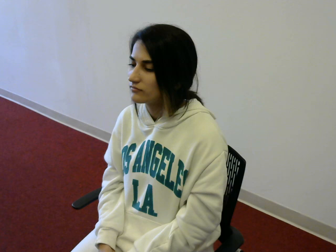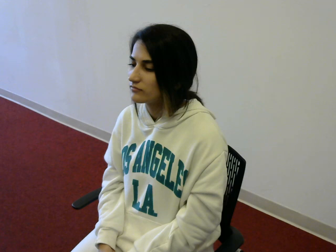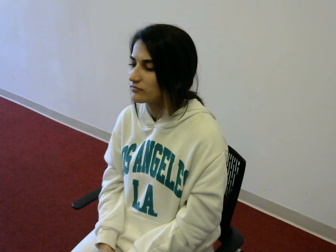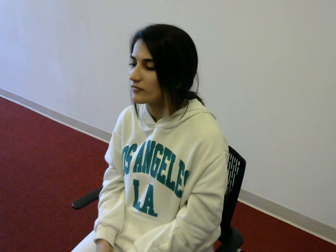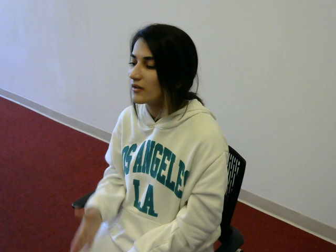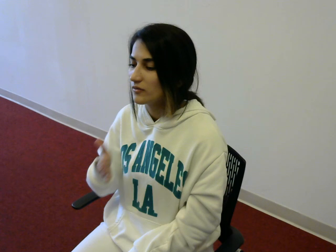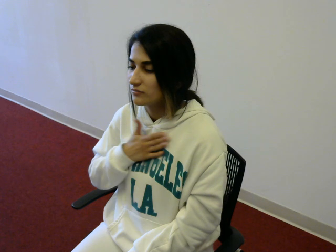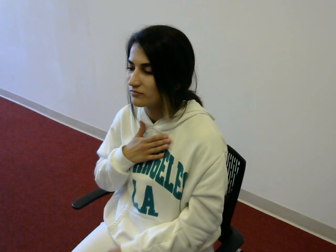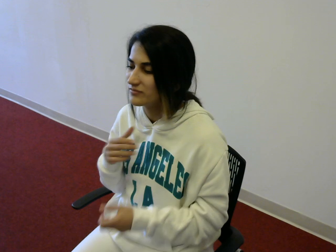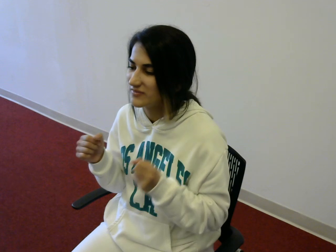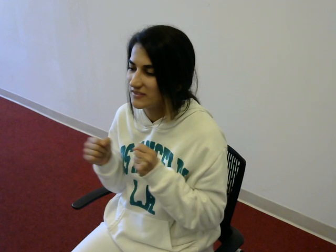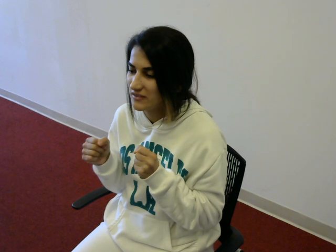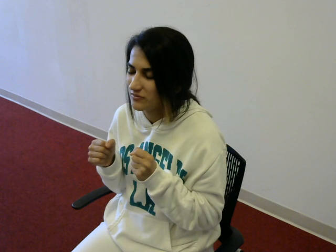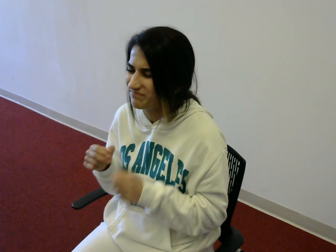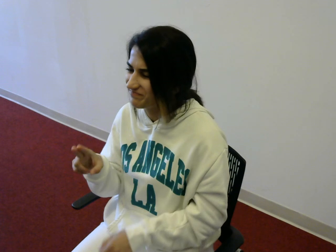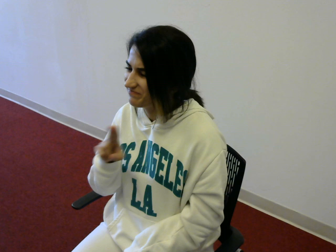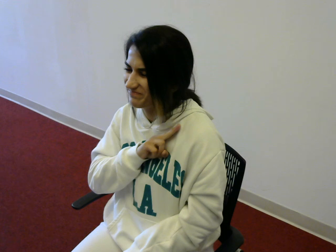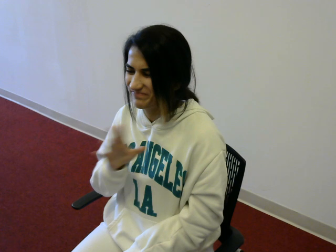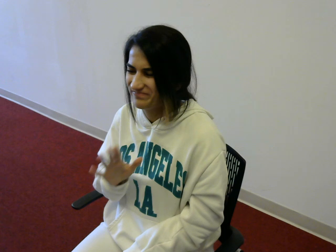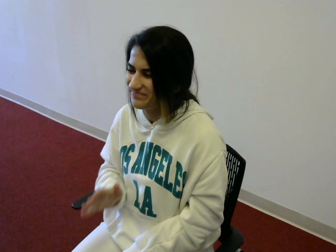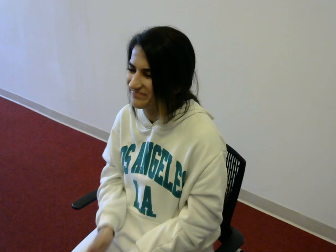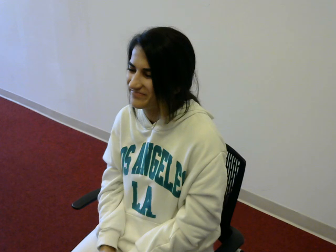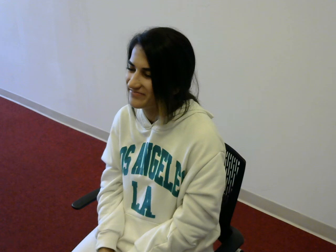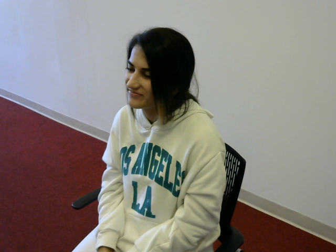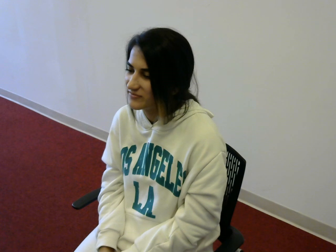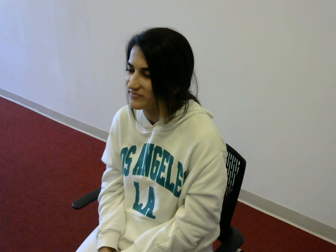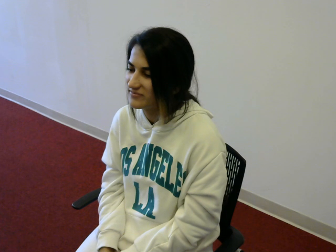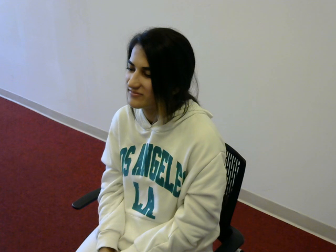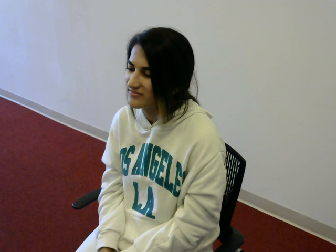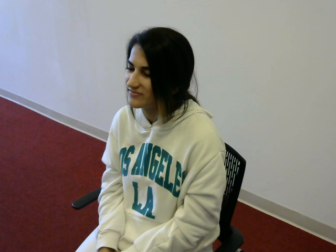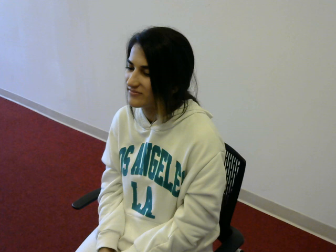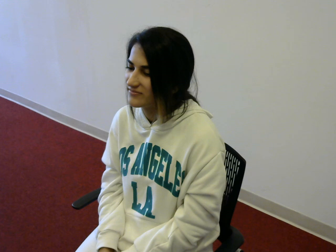Mən qışı sevmirəm